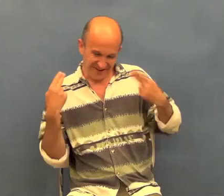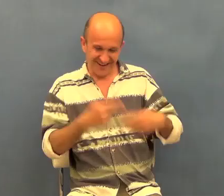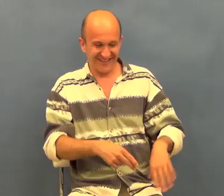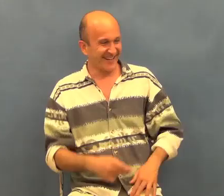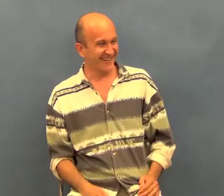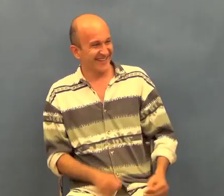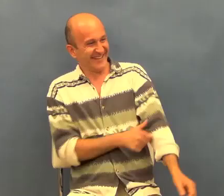Z powrotem.